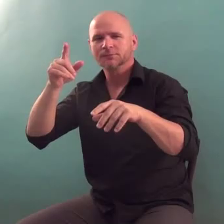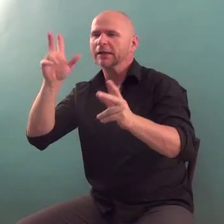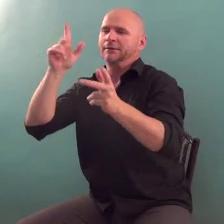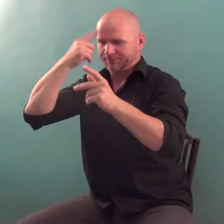Wpada na pomysł.